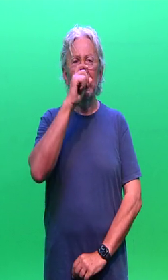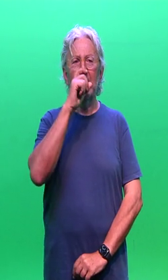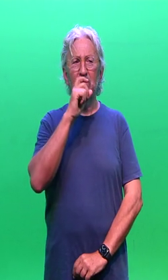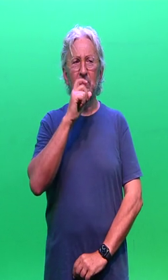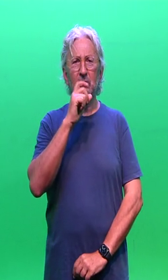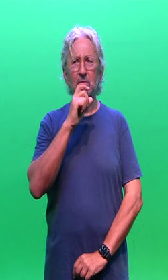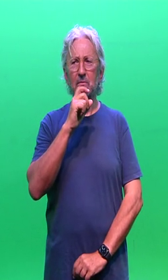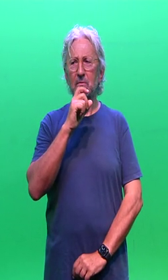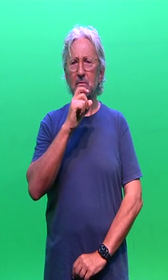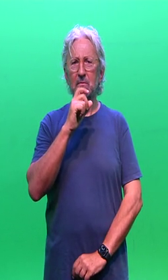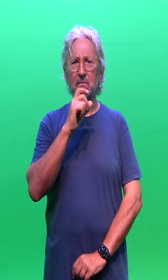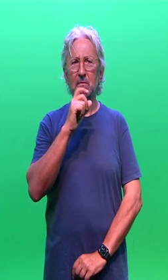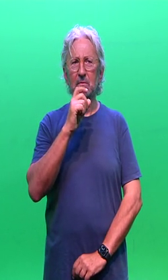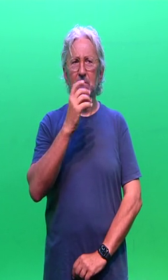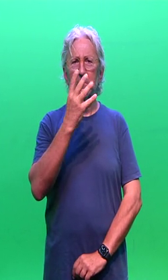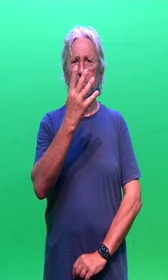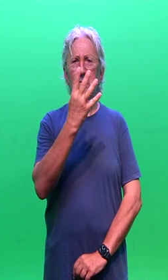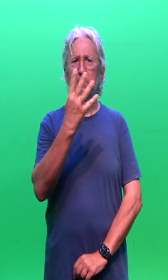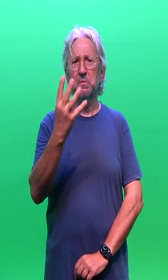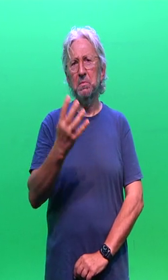Quants anys tinc? Doncs quaranta-quatre.